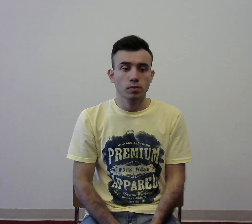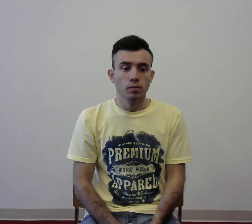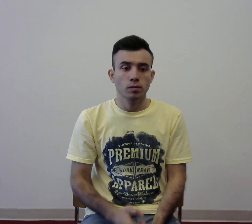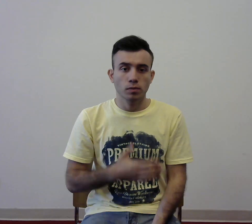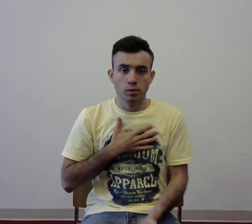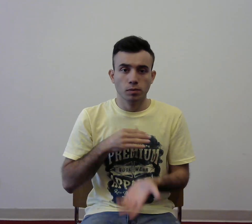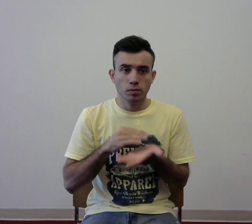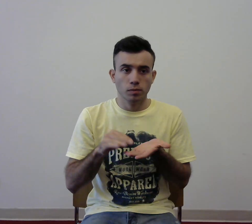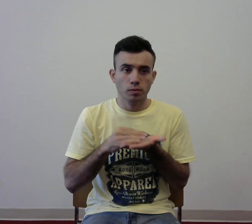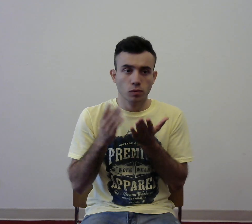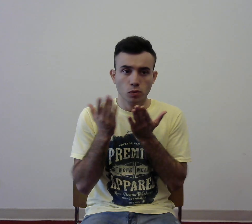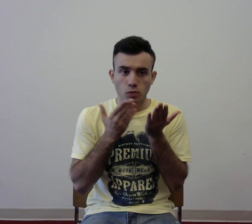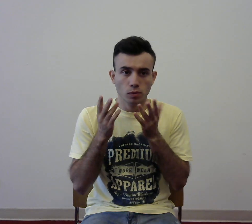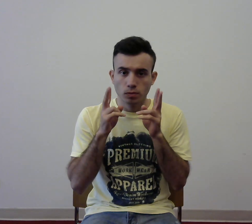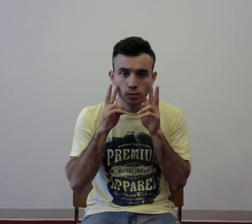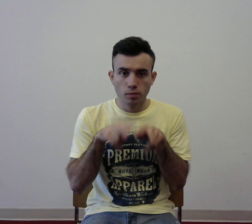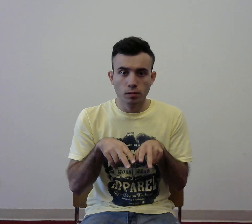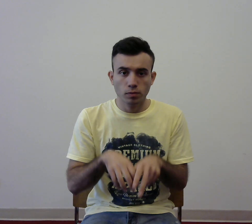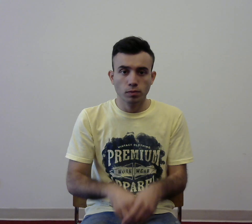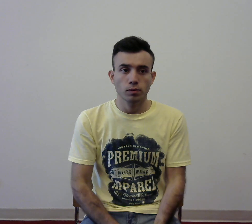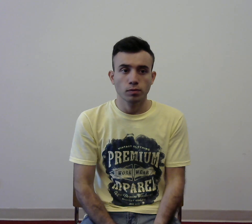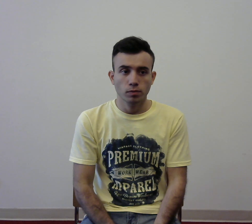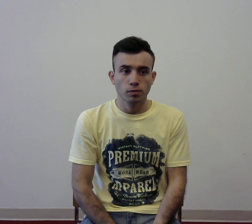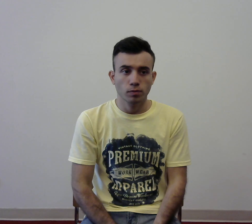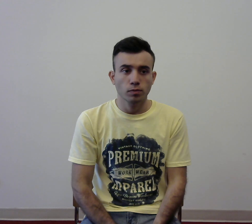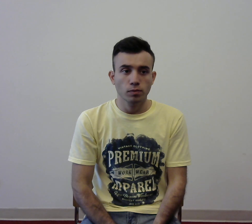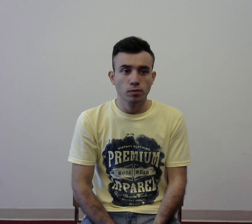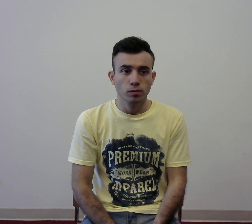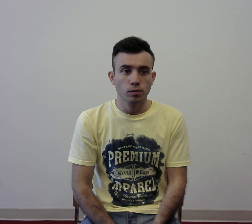Mən bu yazını oxuya bilmirəm